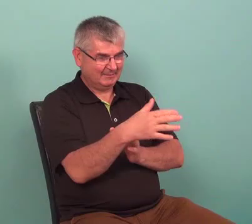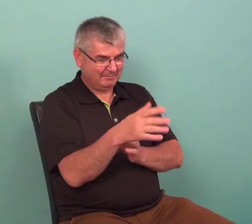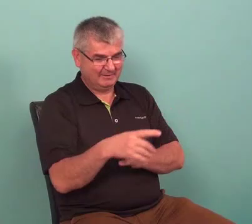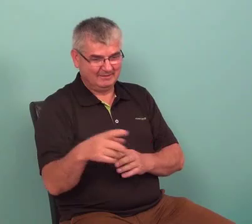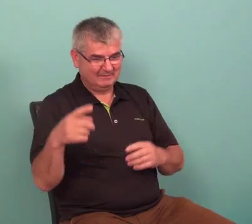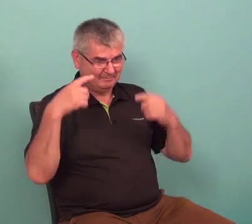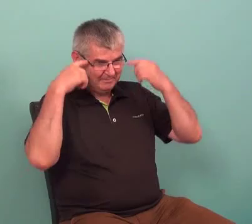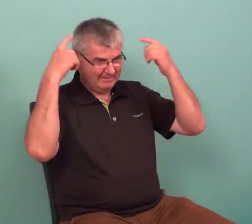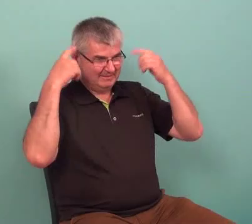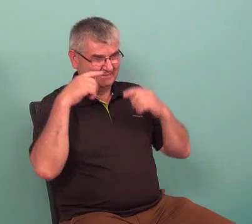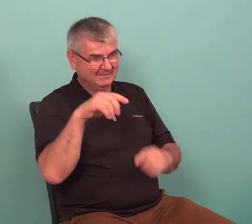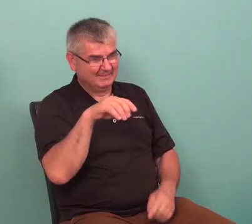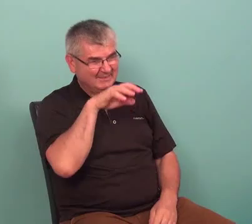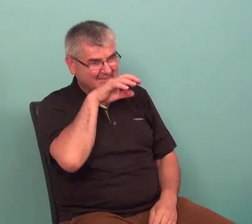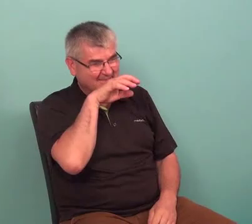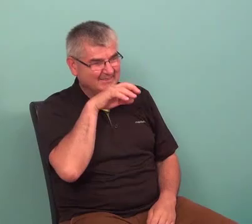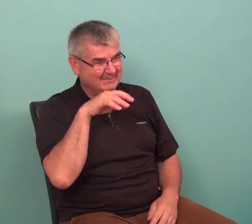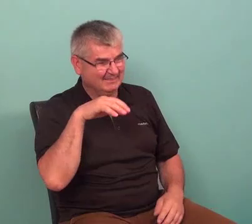Stamtąd idzie zadowolona myszka.